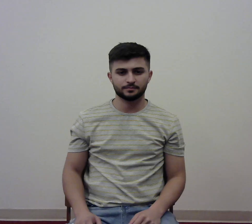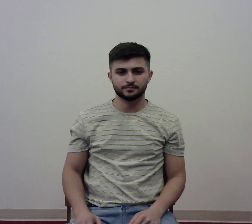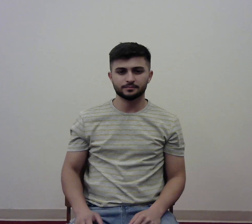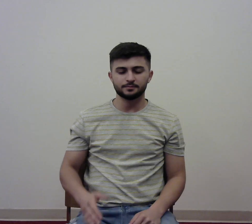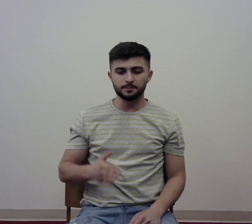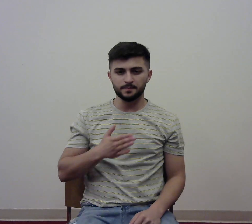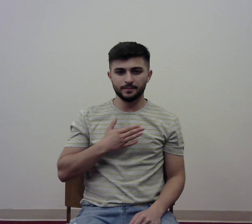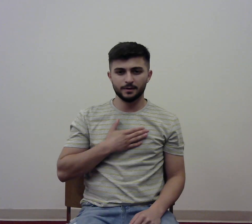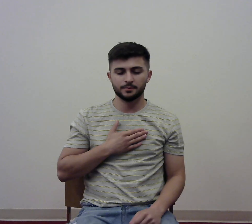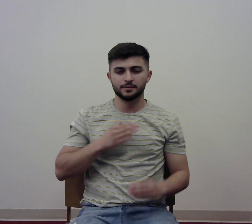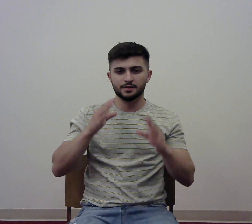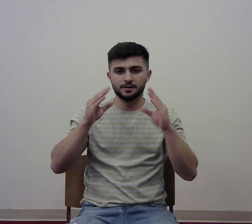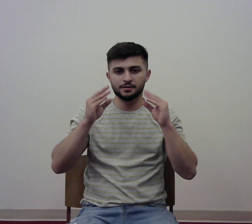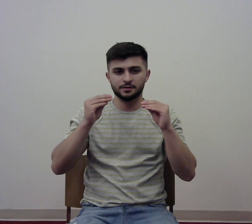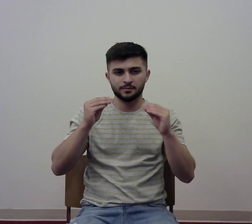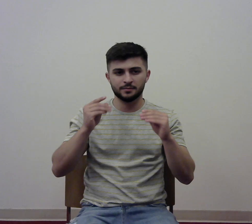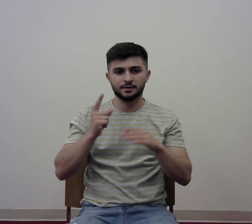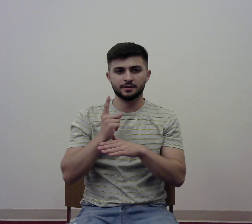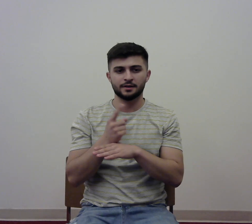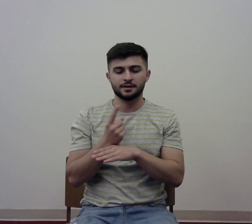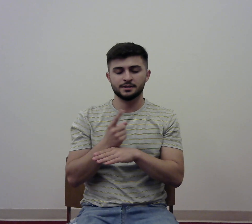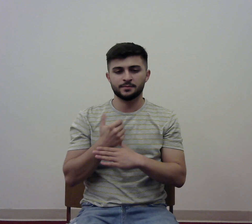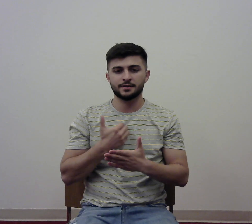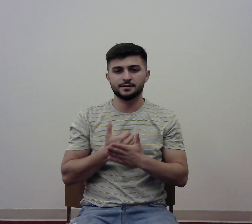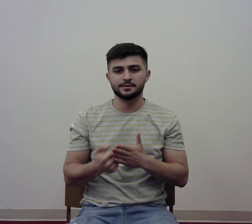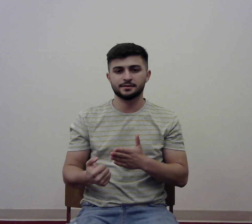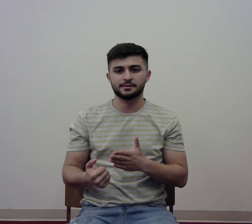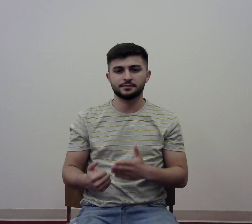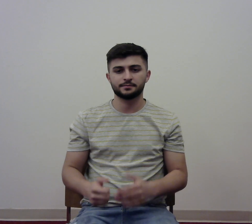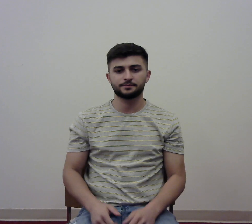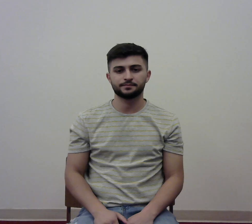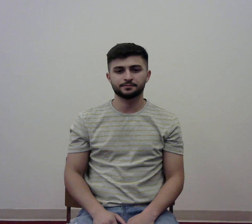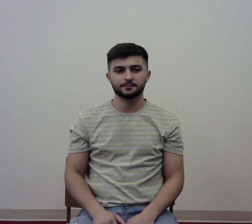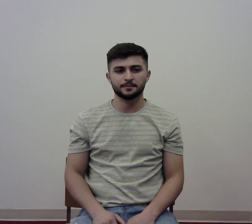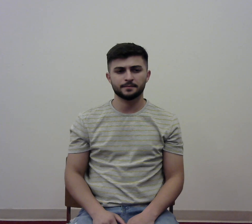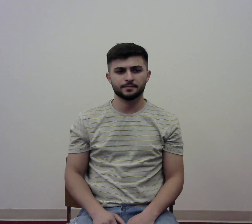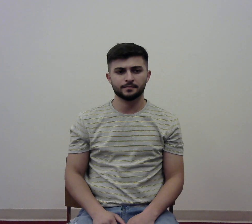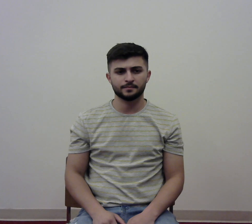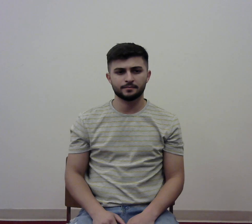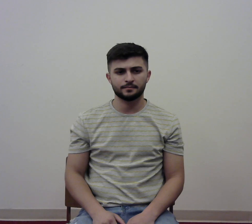Mən axşamlar gəzməyə çıxıram